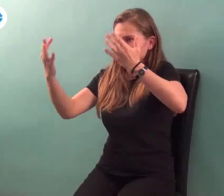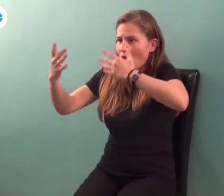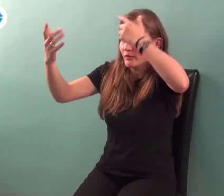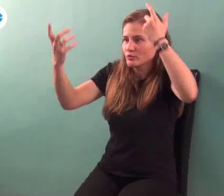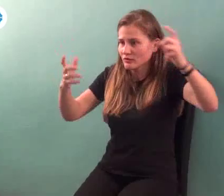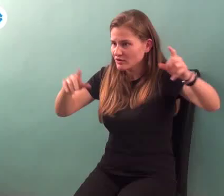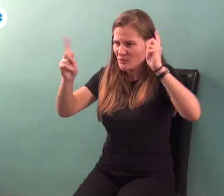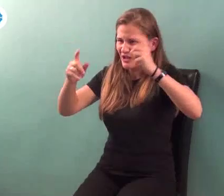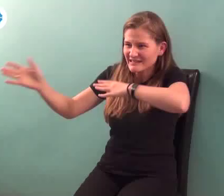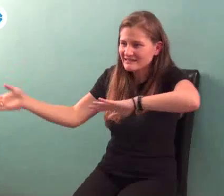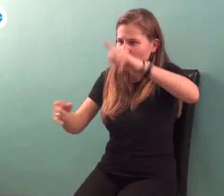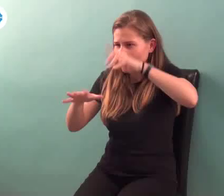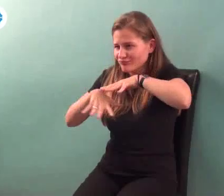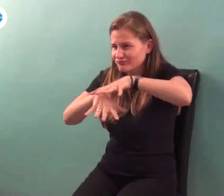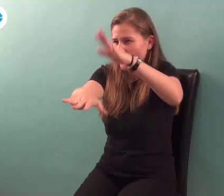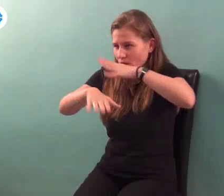Szybko ewakuują ludzi.